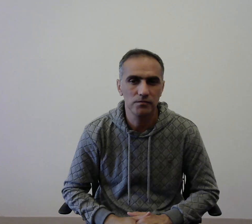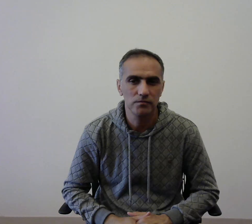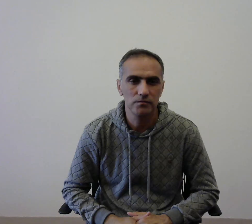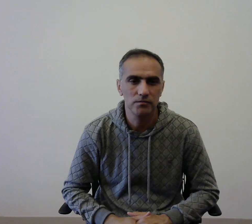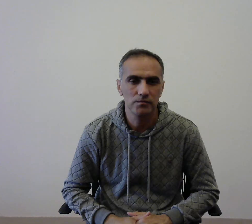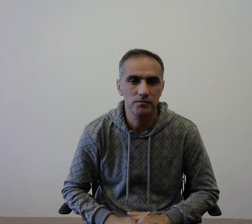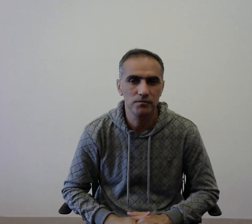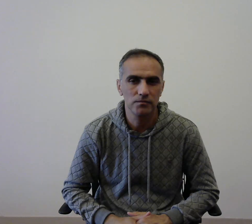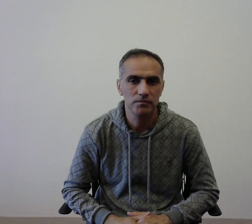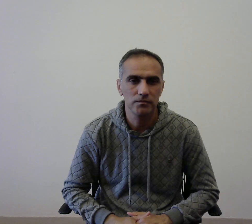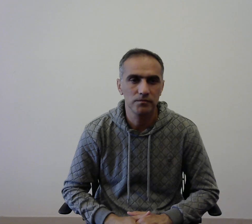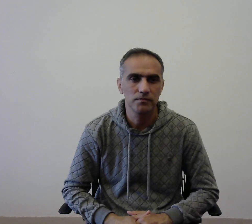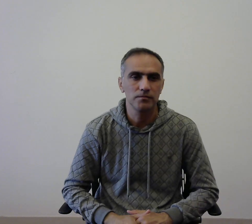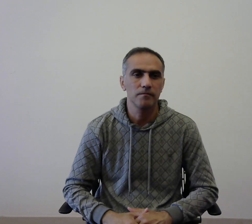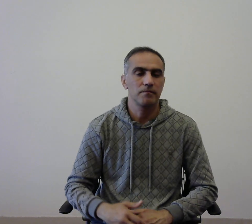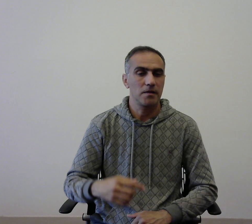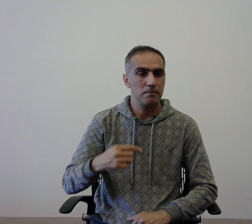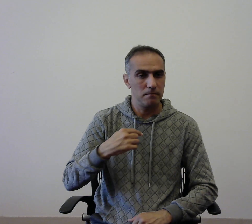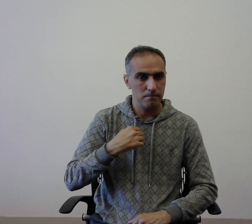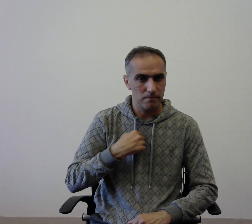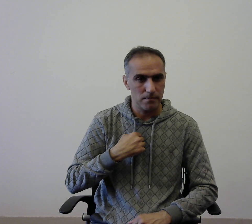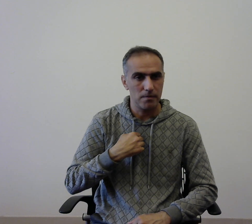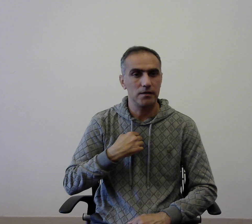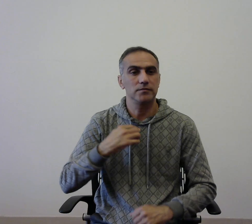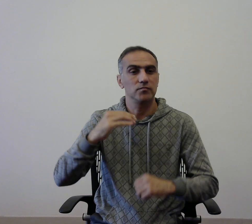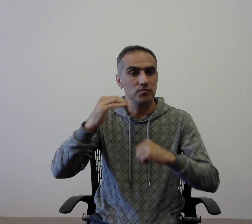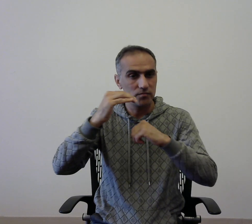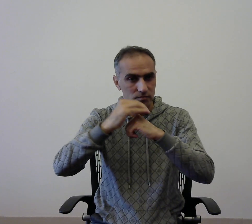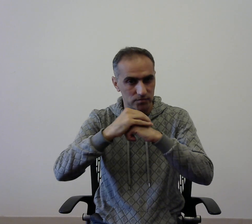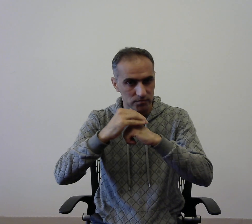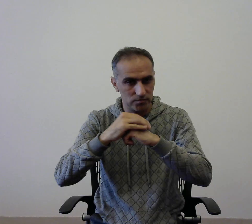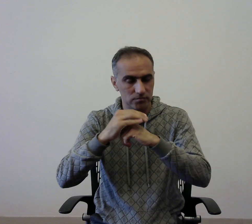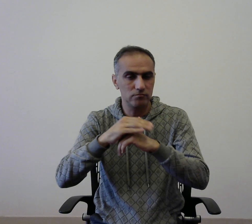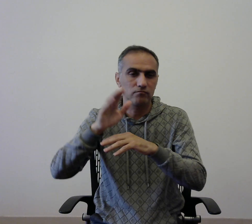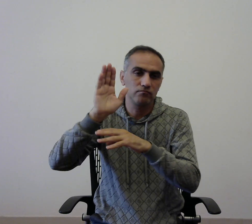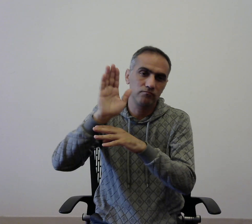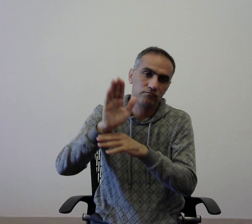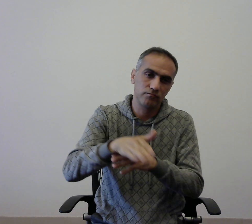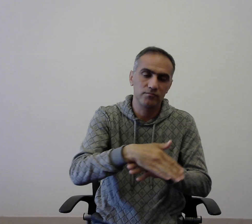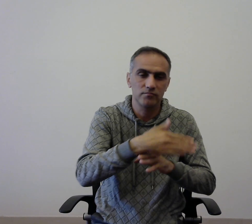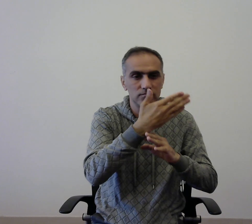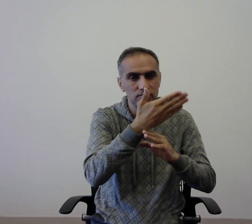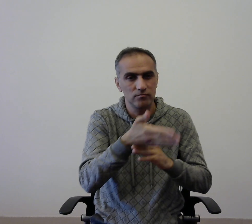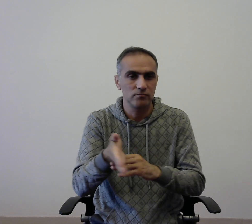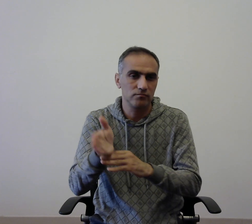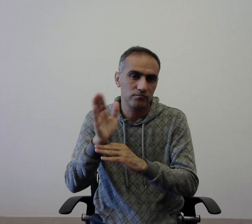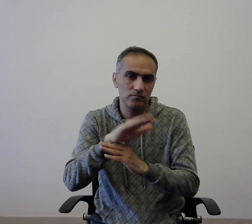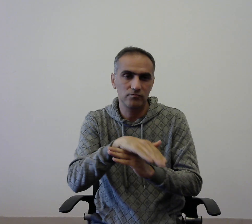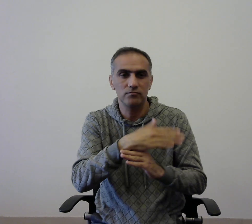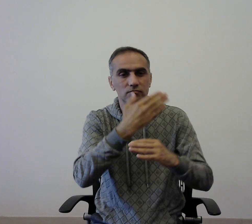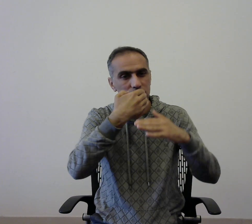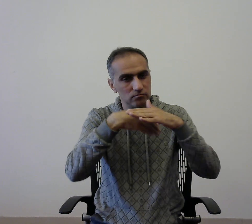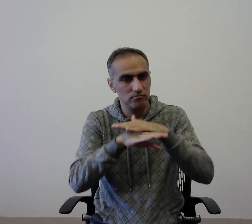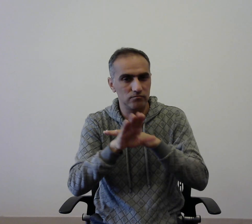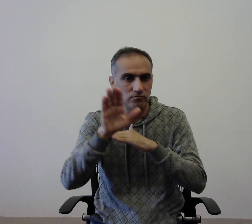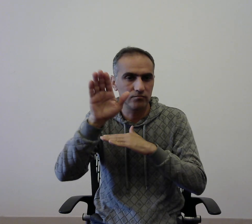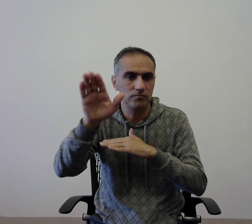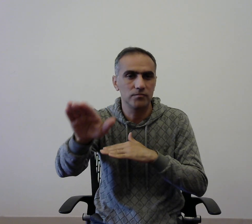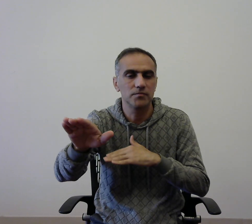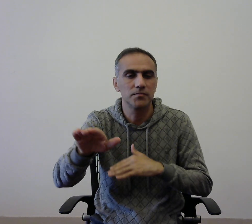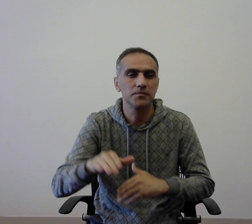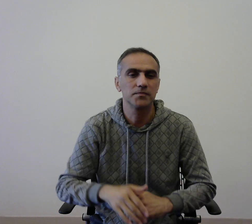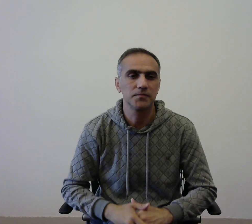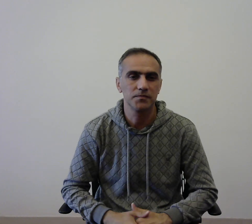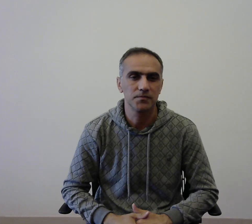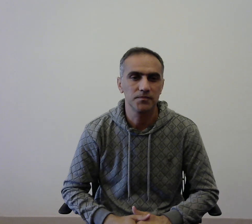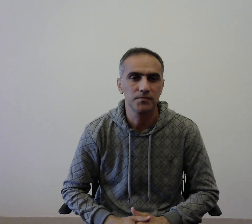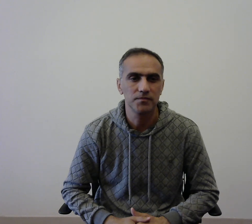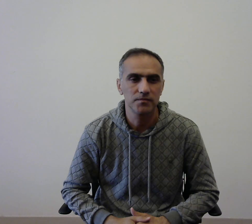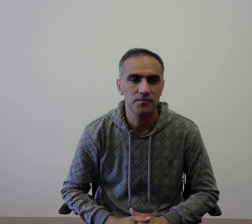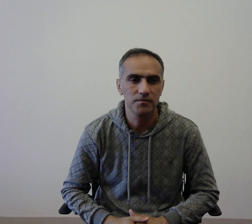Mən axşamlar gəzməyə çıxıram